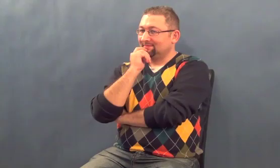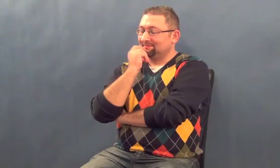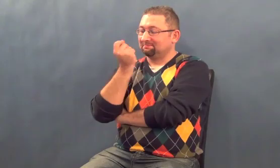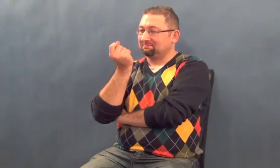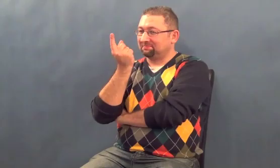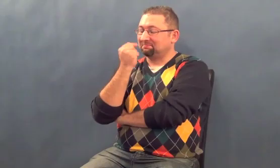Dziwne.